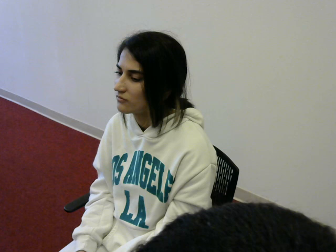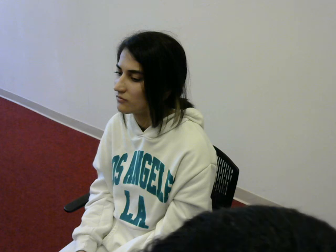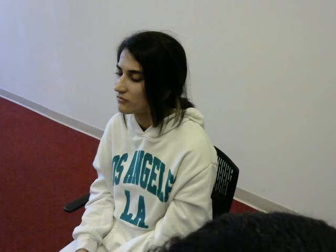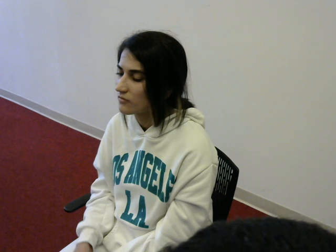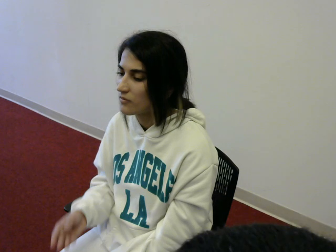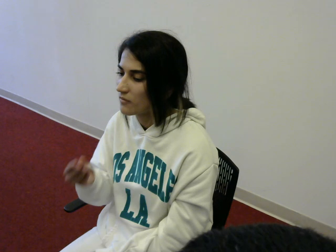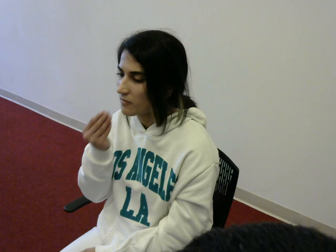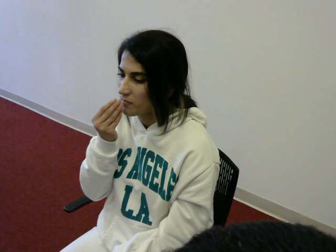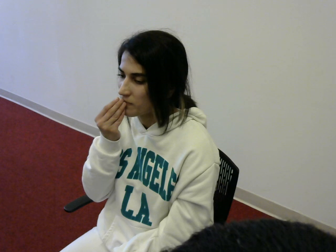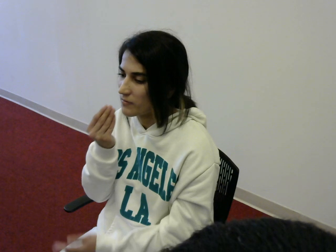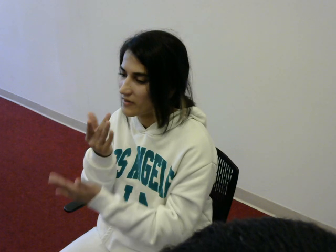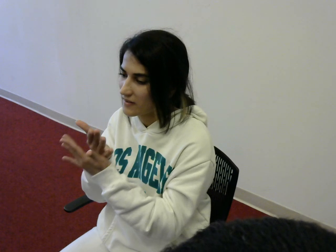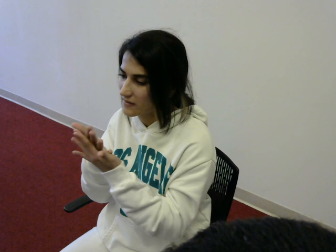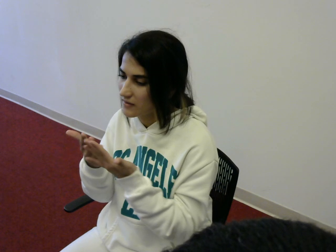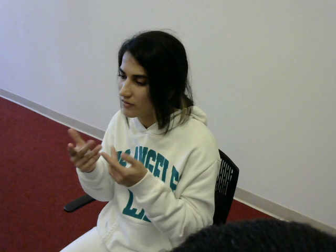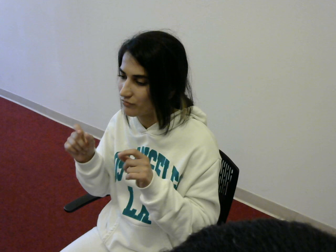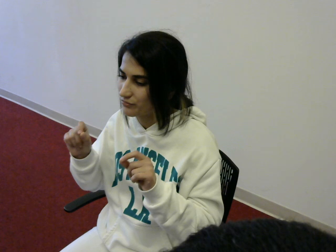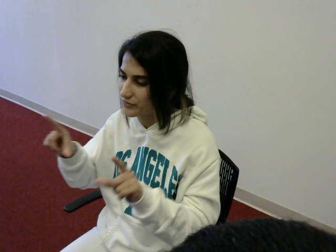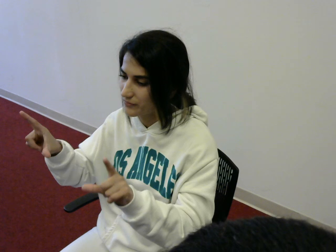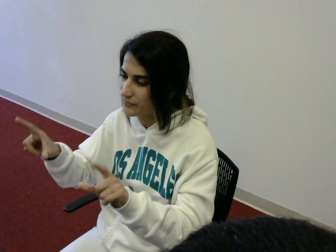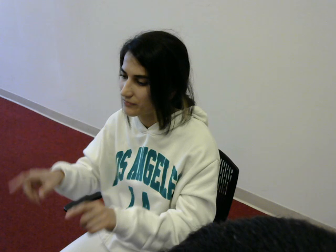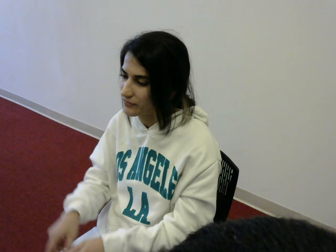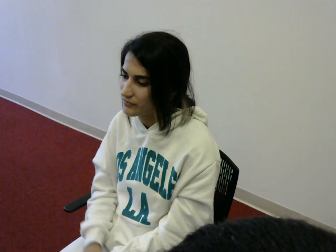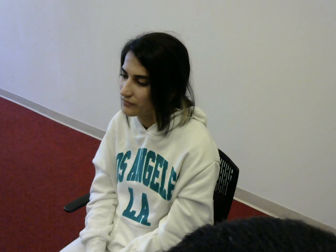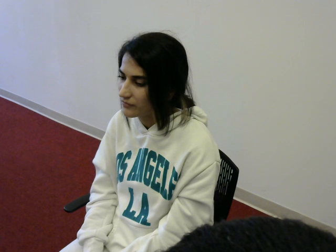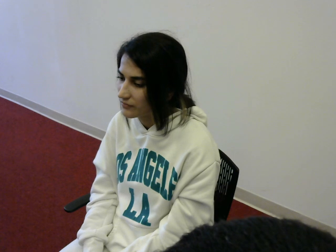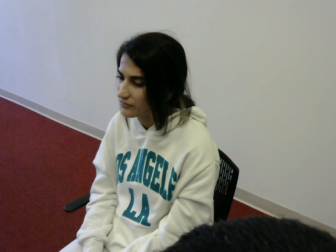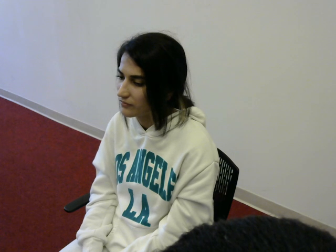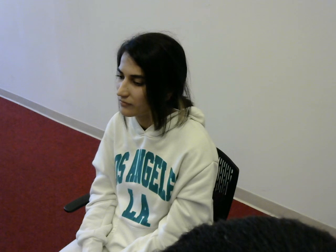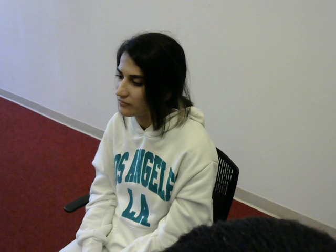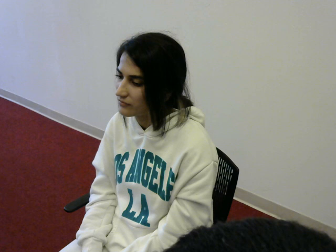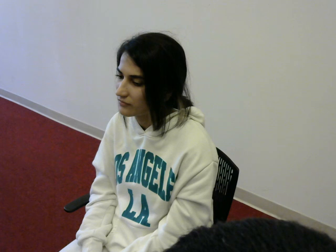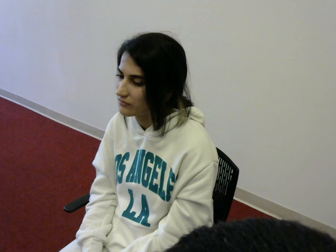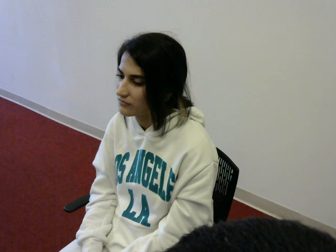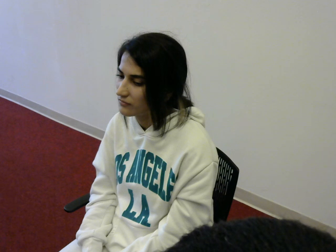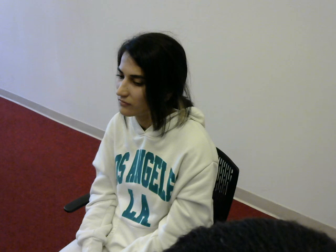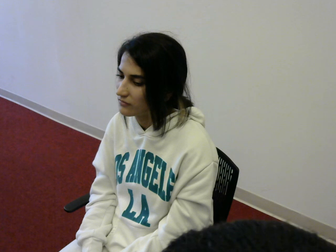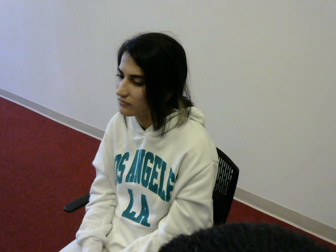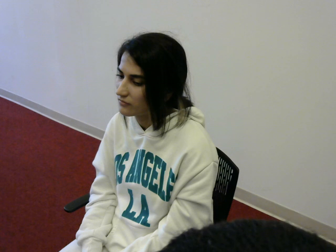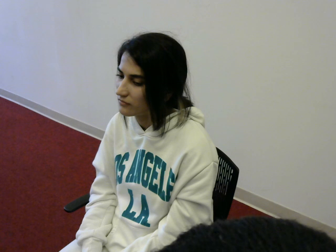Ərzaq bahalaşıb